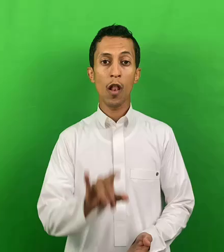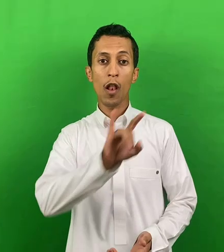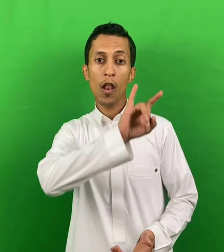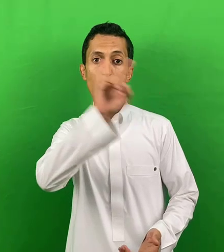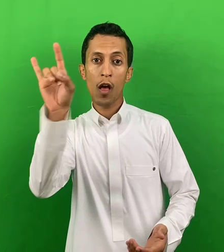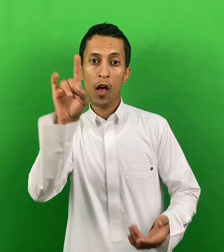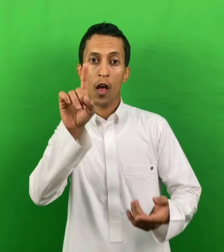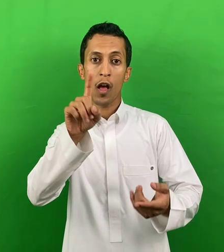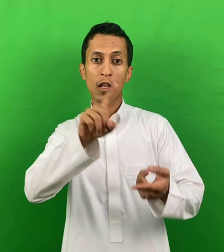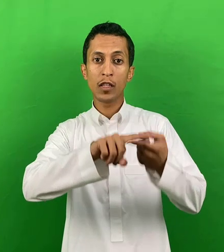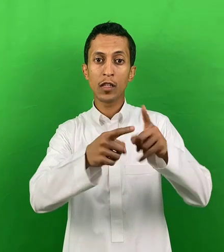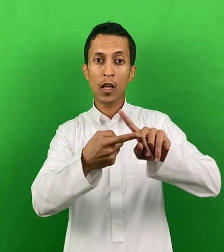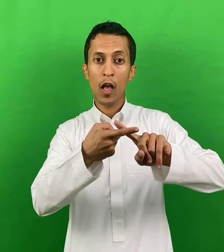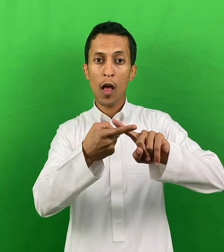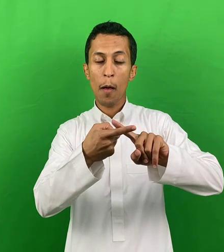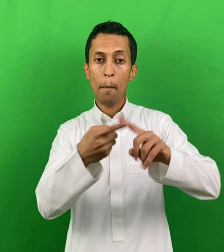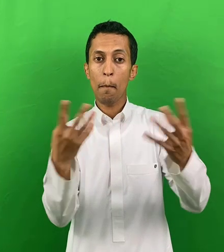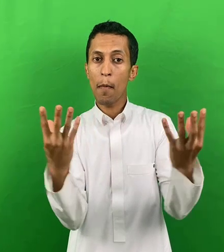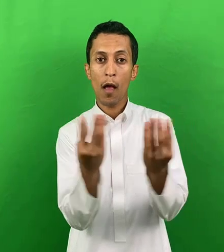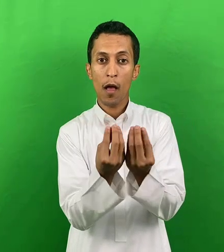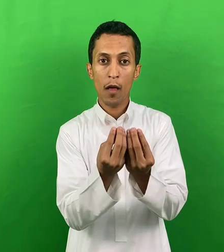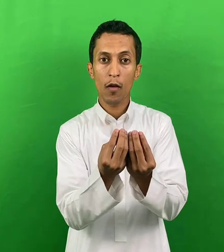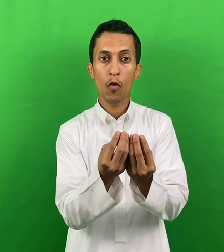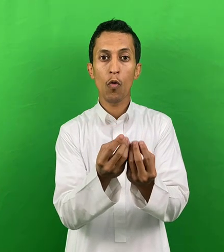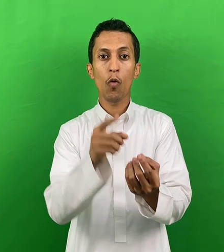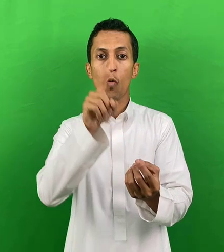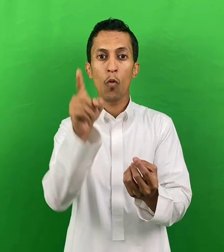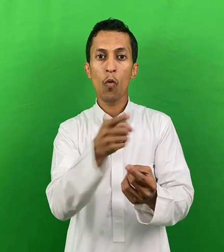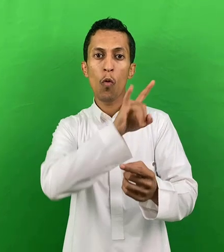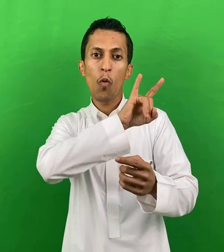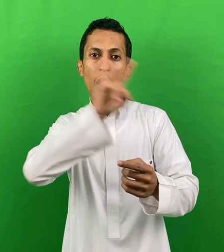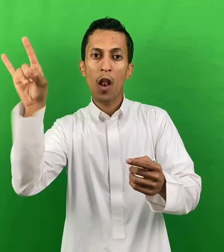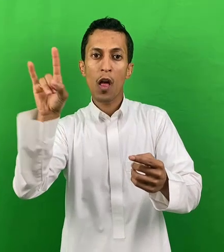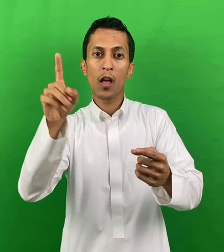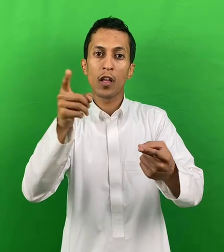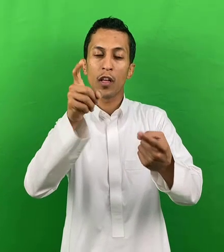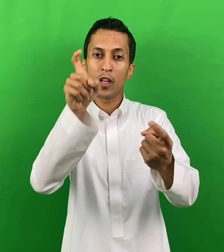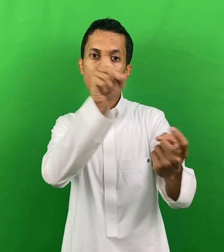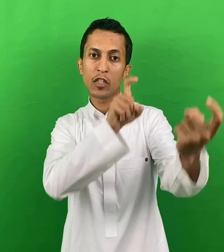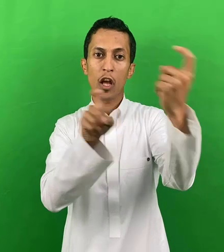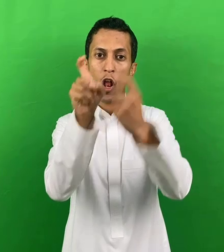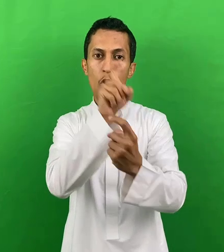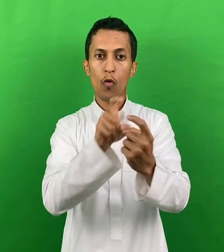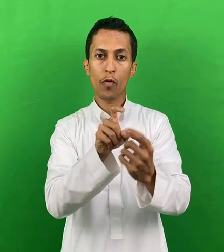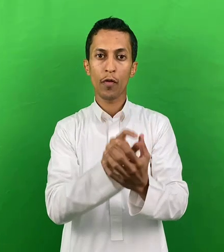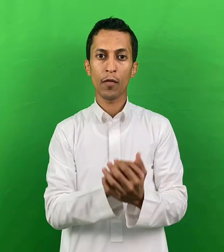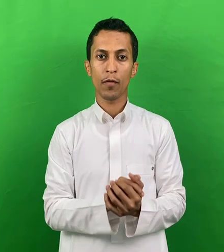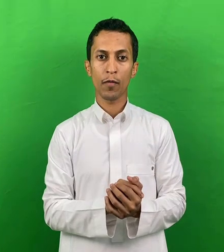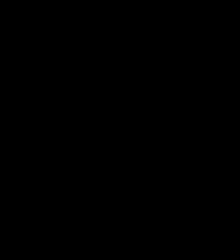لا أنساب بينهم يومئذ ولا يتساءلون